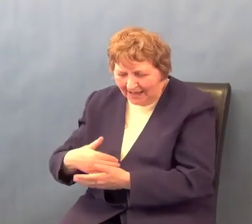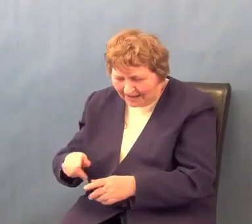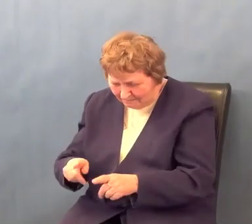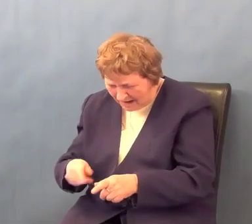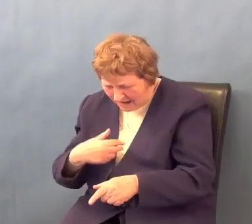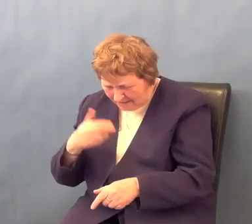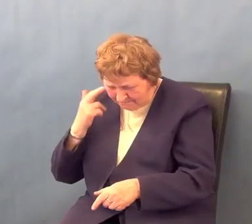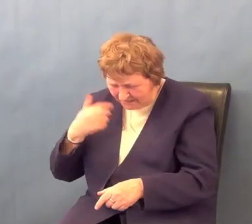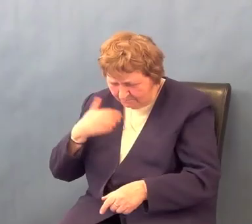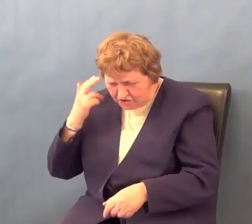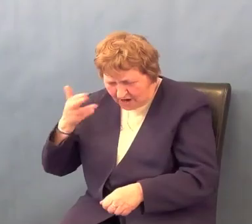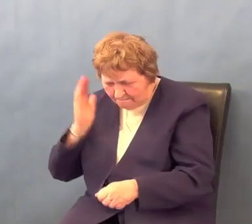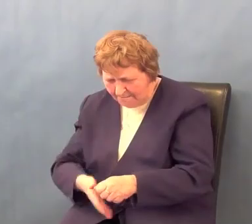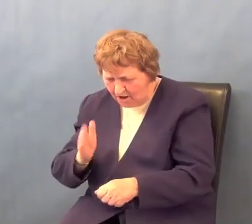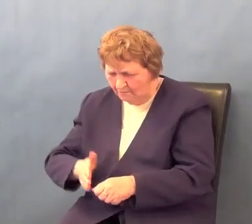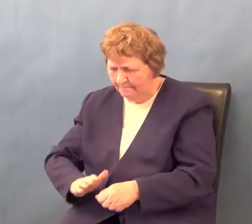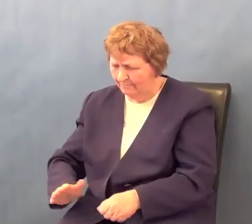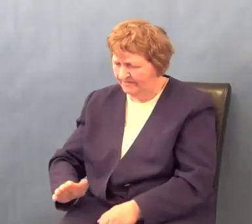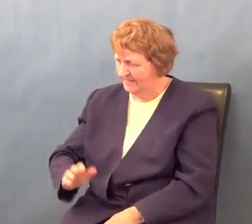Ja patrzyłam i myślałam, że on rąbie, a to nie to.